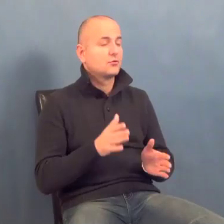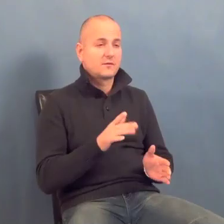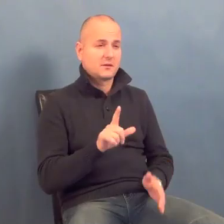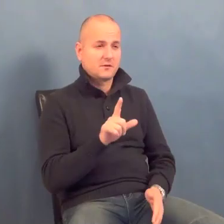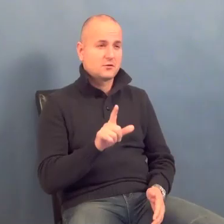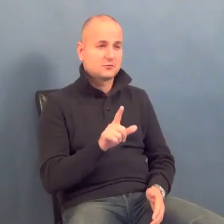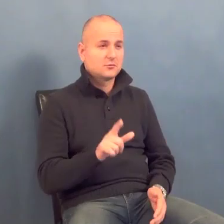Dwie godziny.